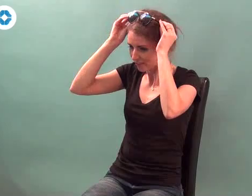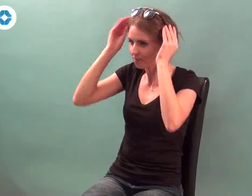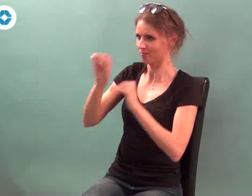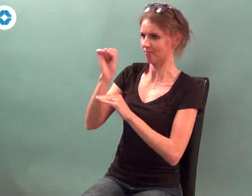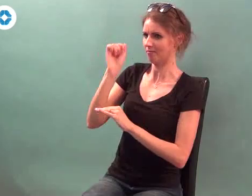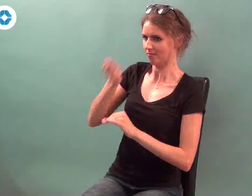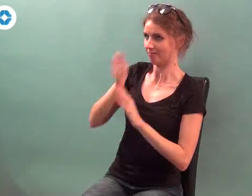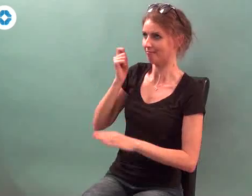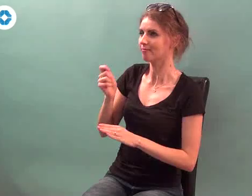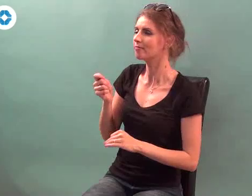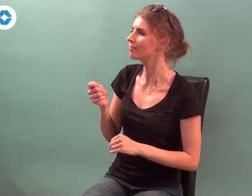Uchyla się, a Chaplin rzuca za siebie.